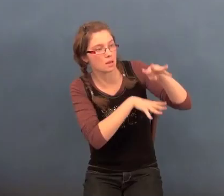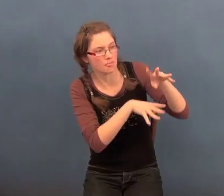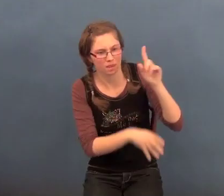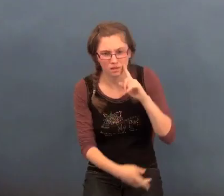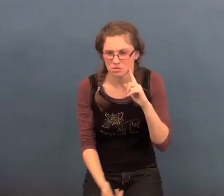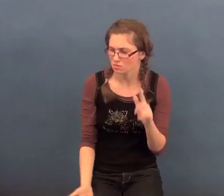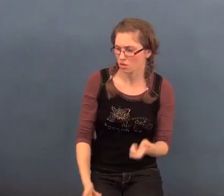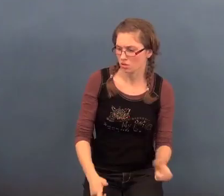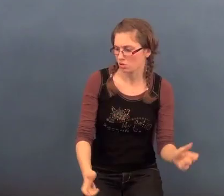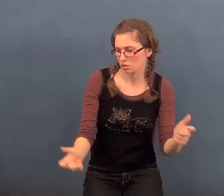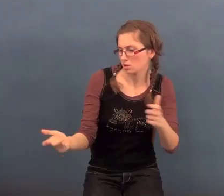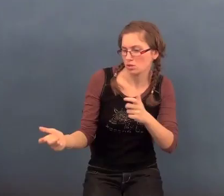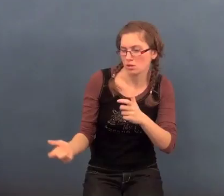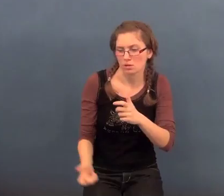Mężczyzna pyta: "O co chodzi?".